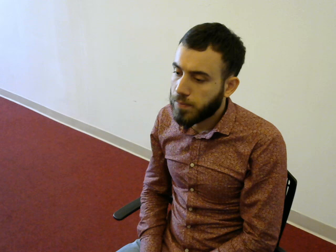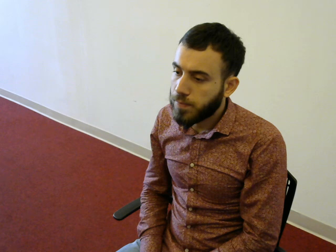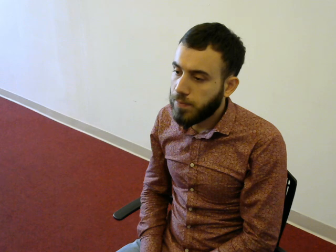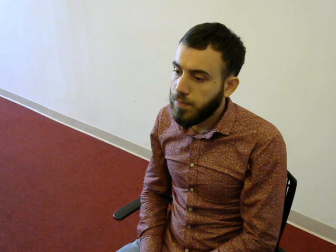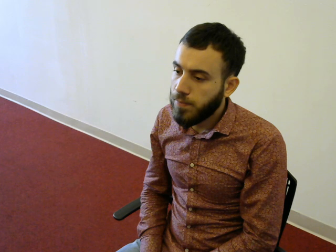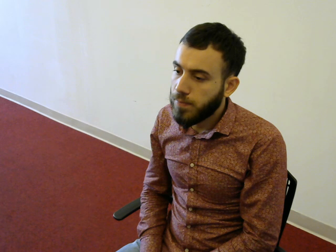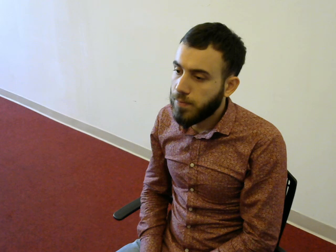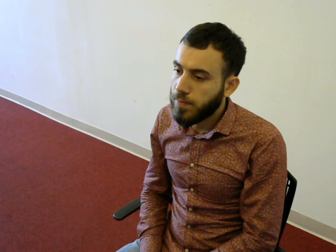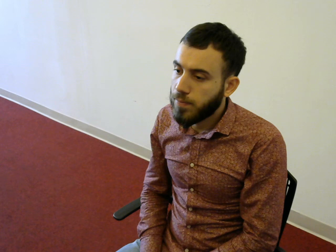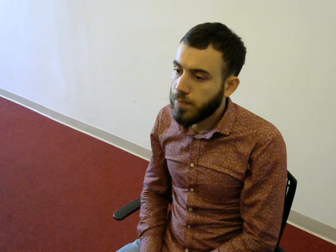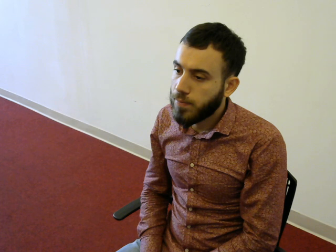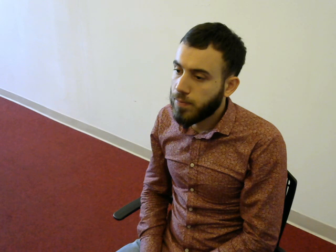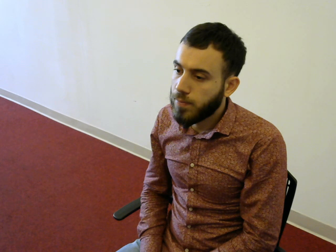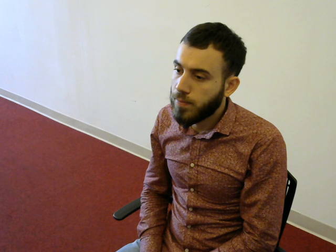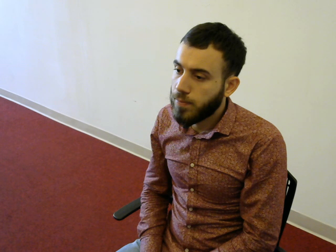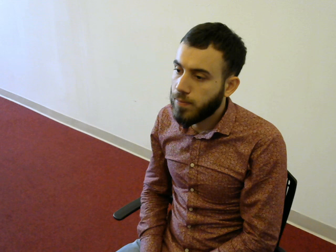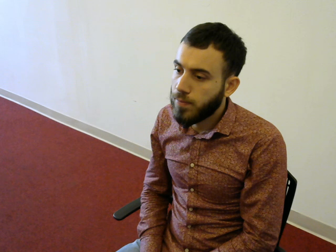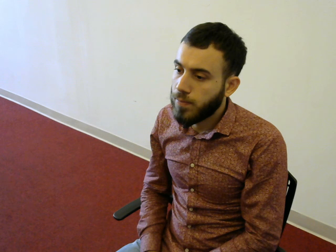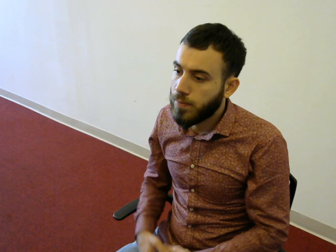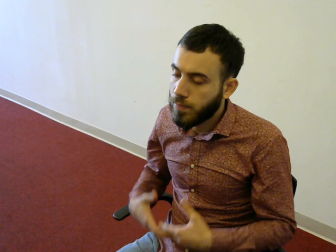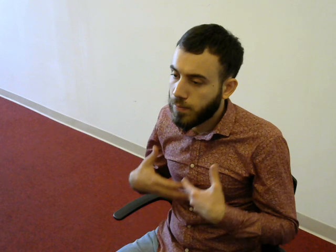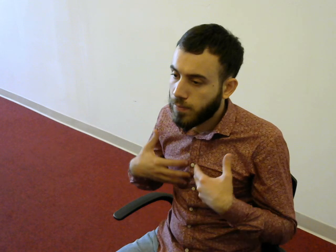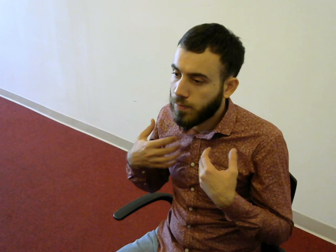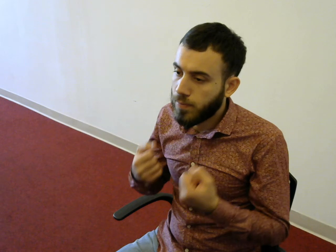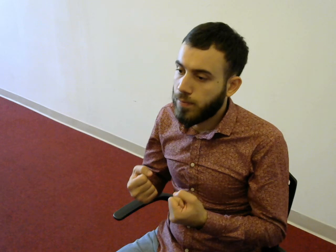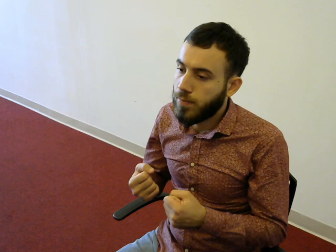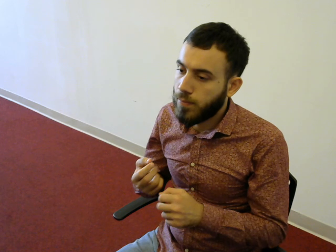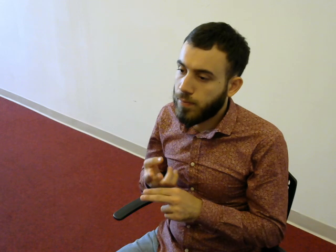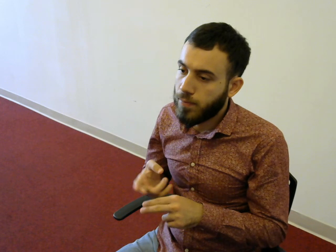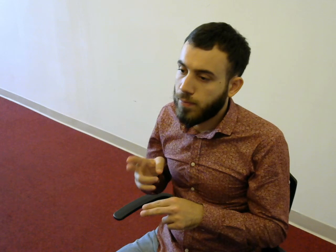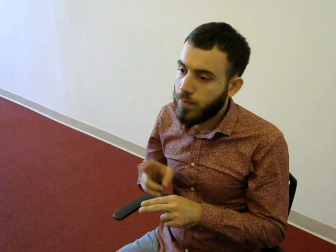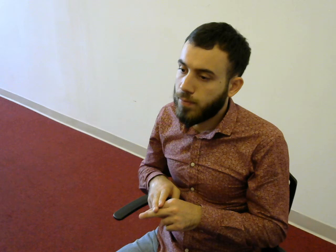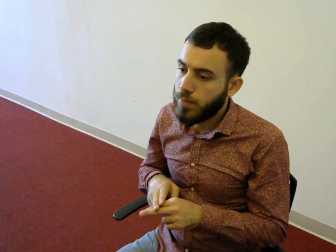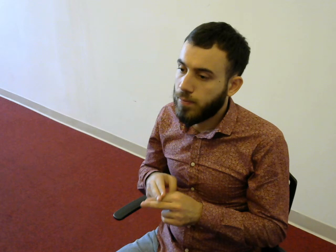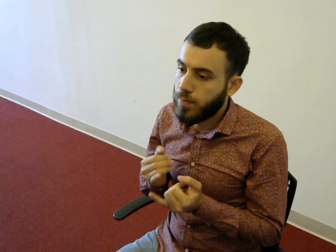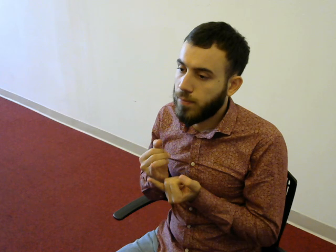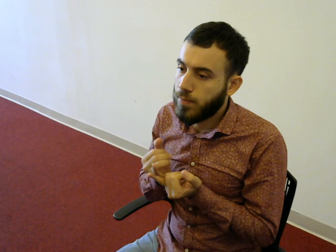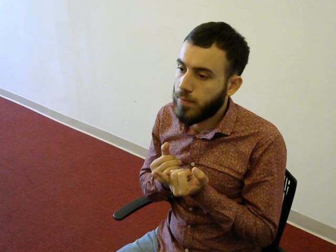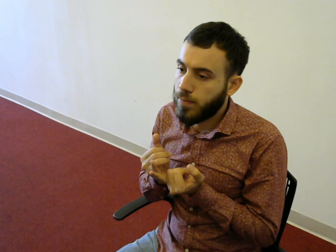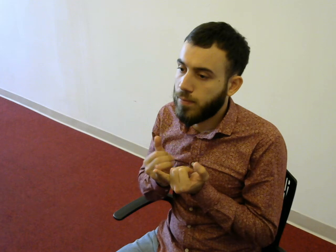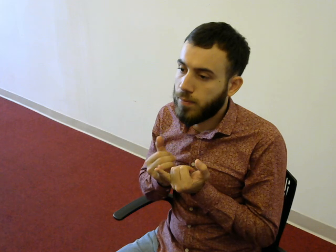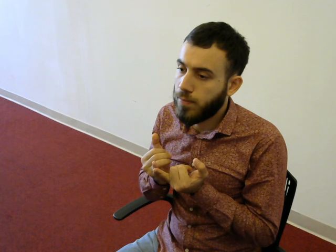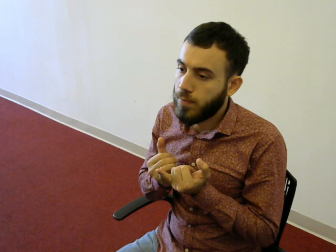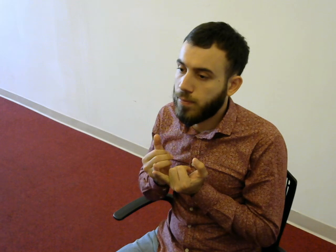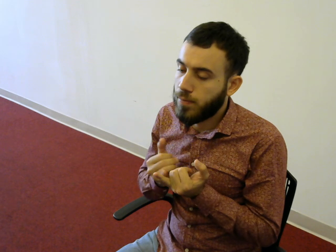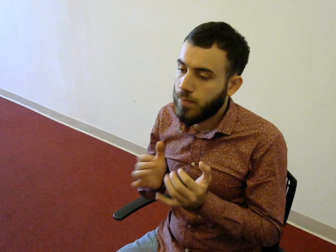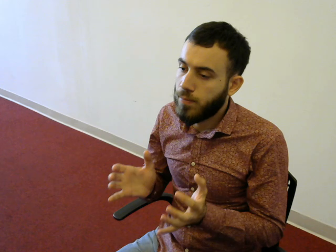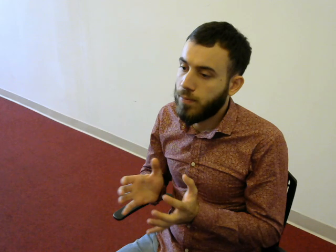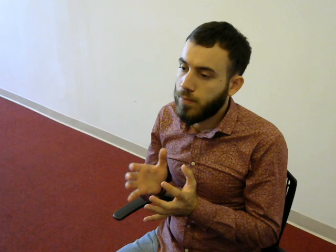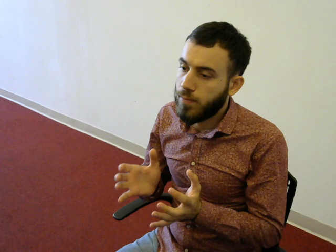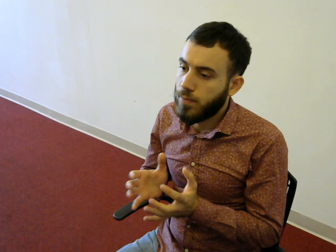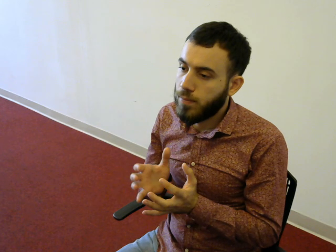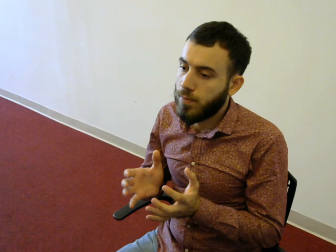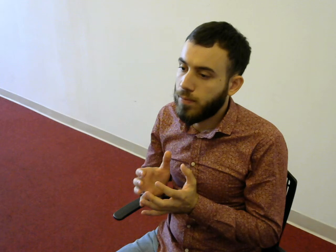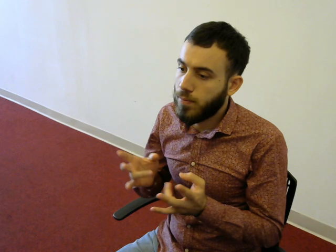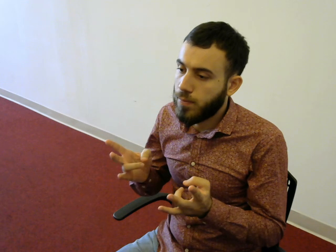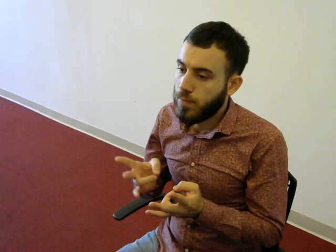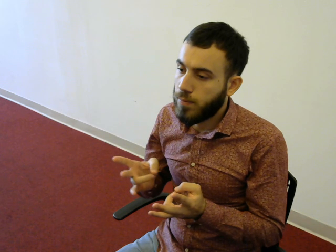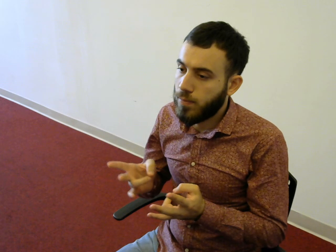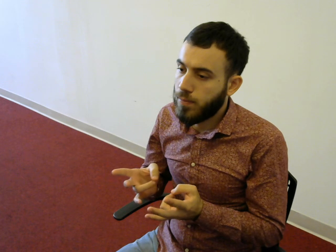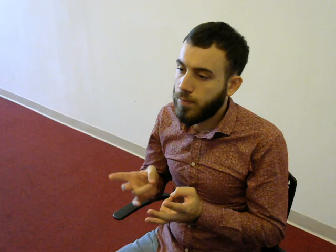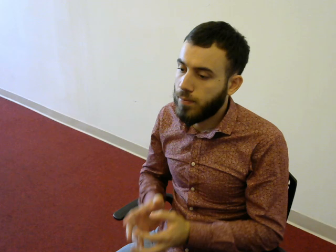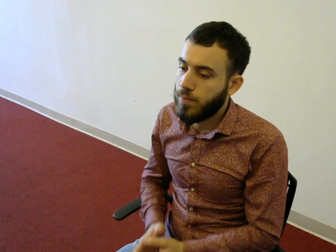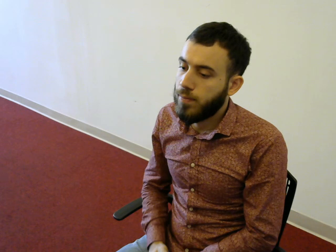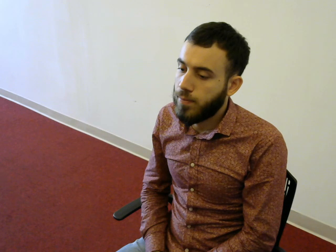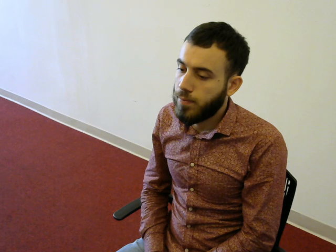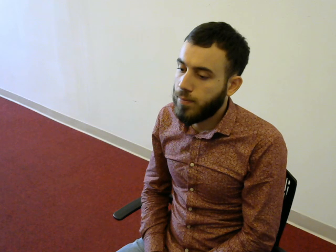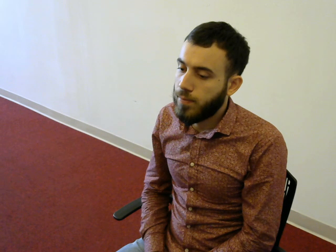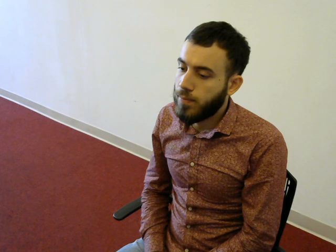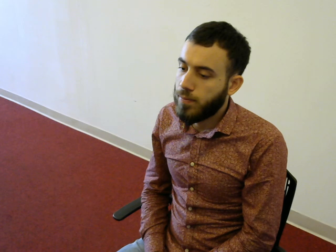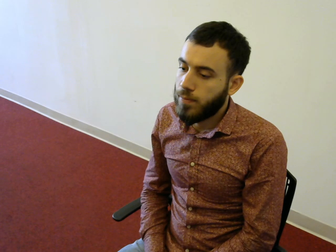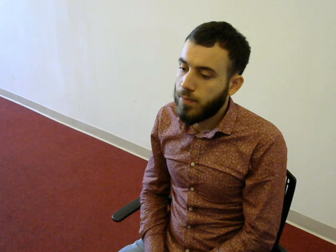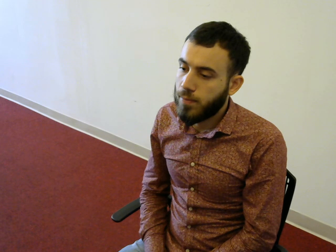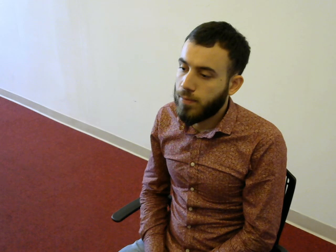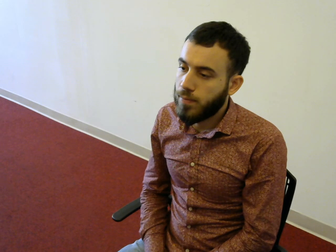Sağlamlığımız üçün bitkiləri qorumaq lazımdır